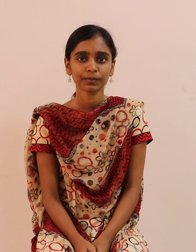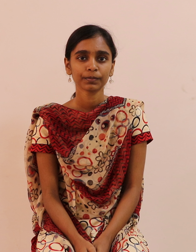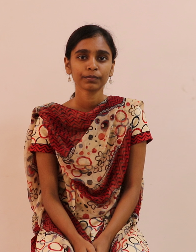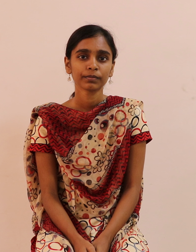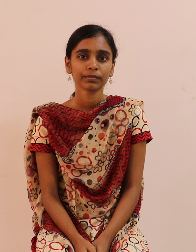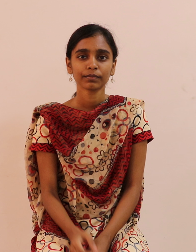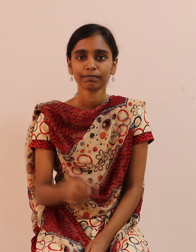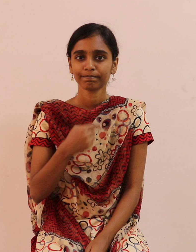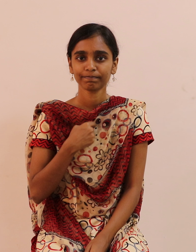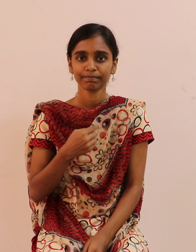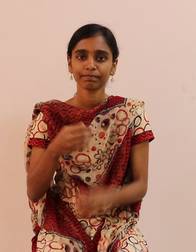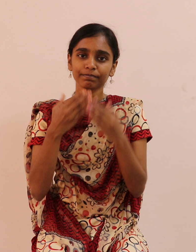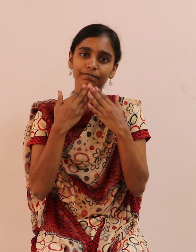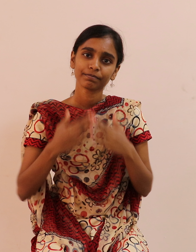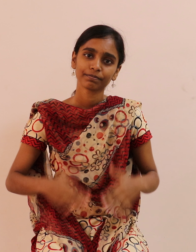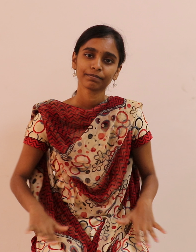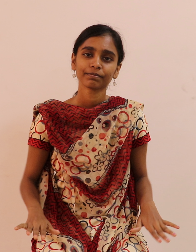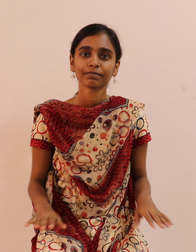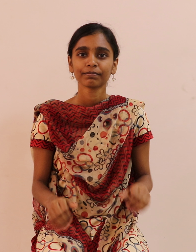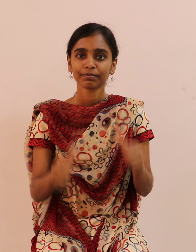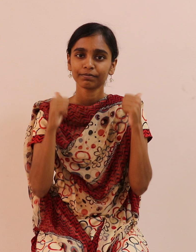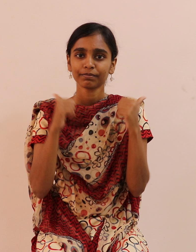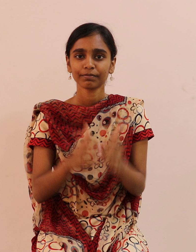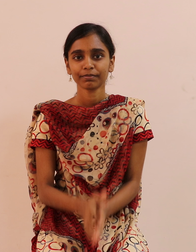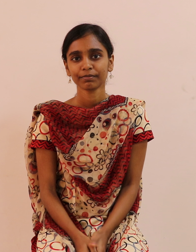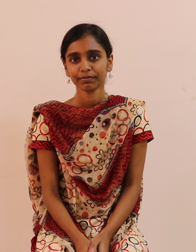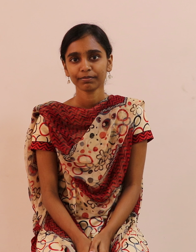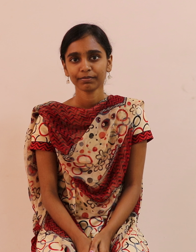i am tired